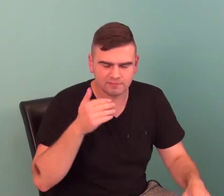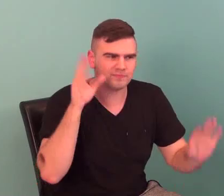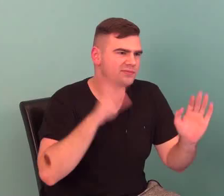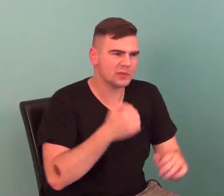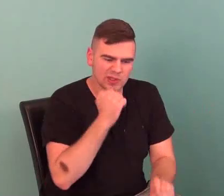Dobra, zakłada buty.